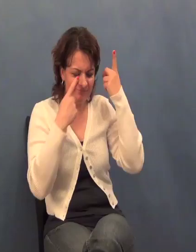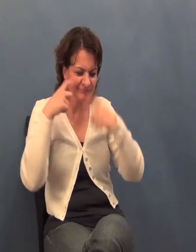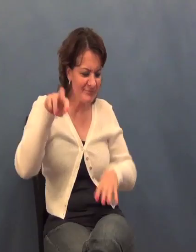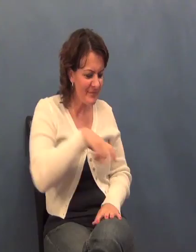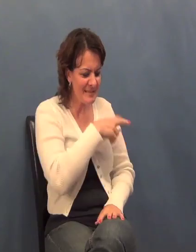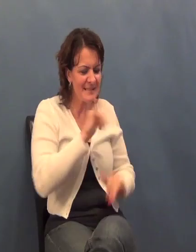Jak złapać ptaszka?